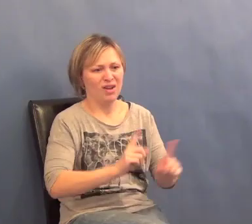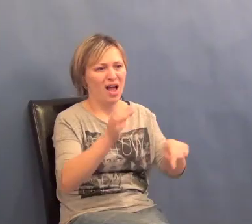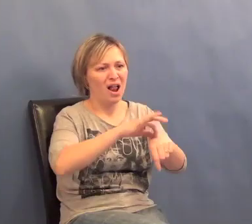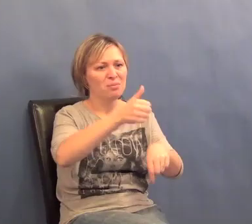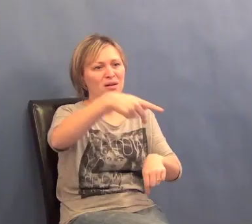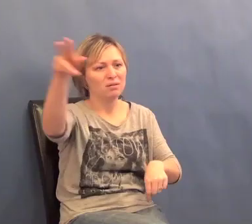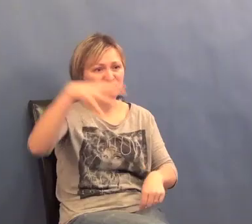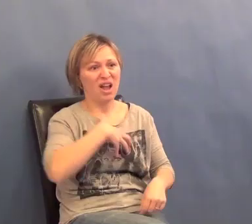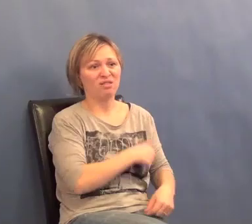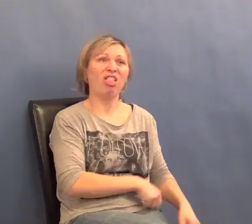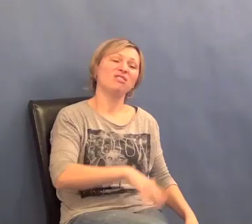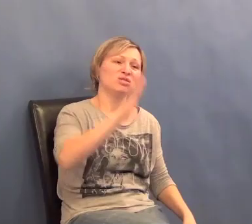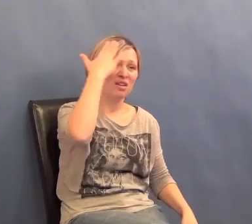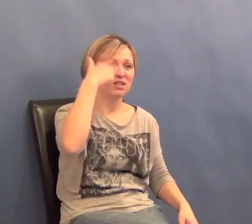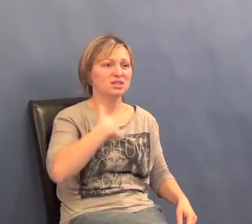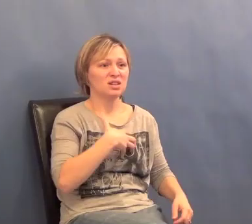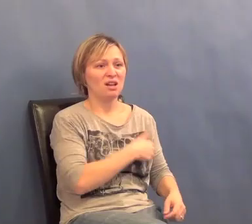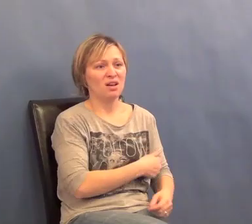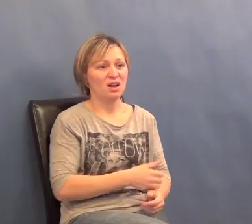Najpierw iść do lekarza, bo inaczej dostaniesz zawału, nie wiadomo.